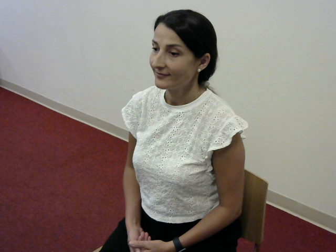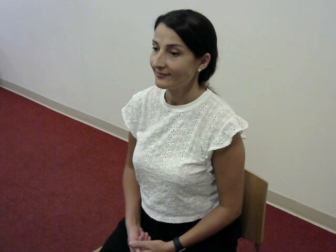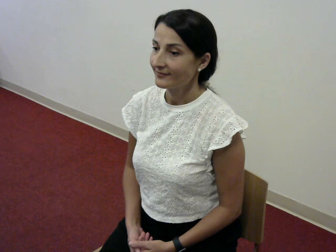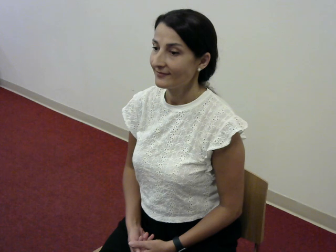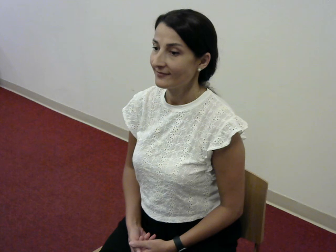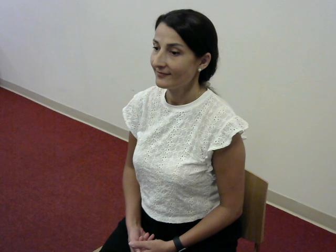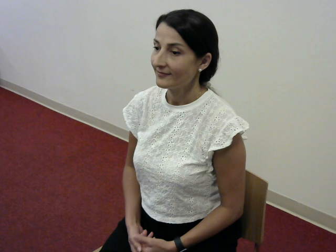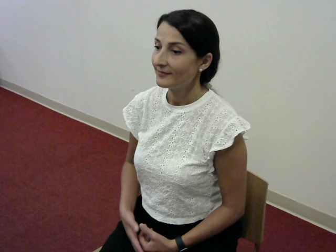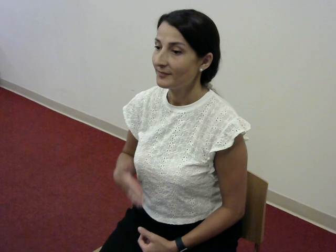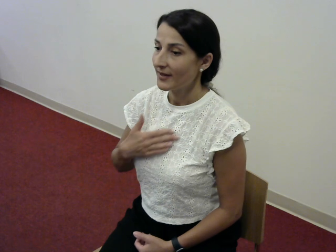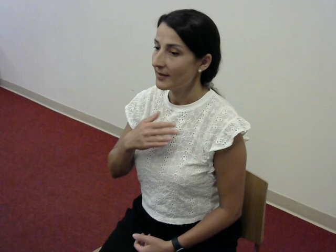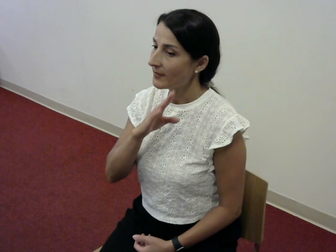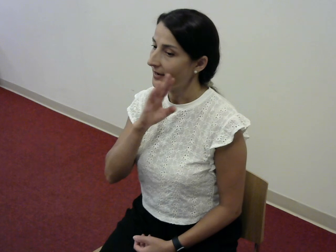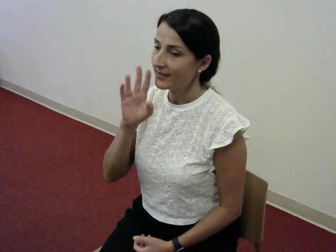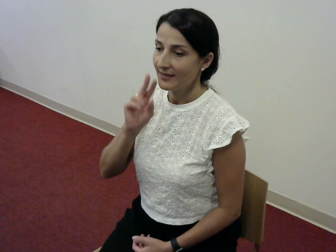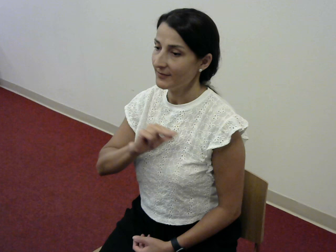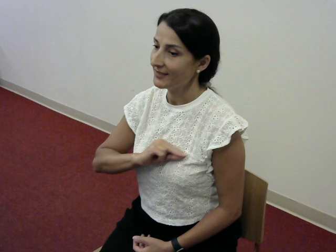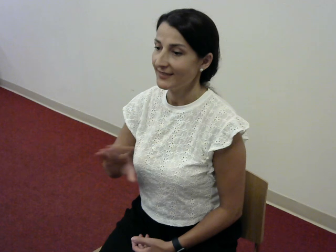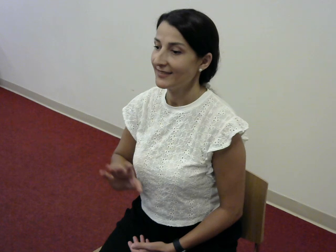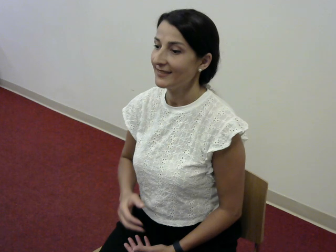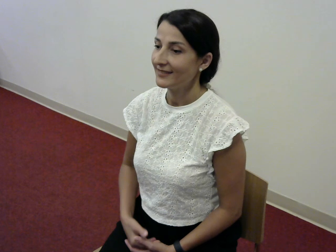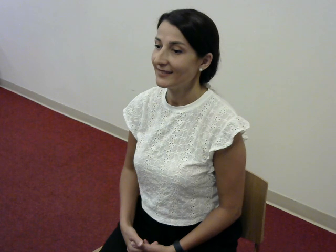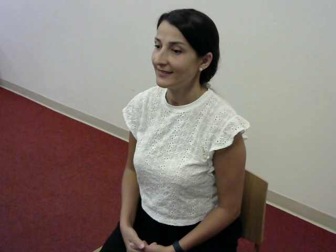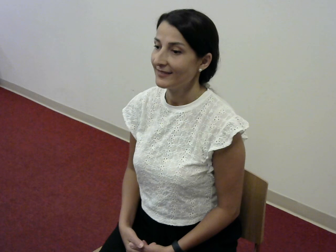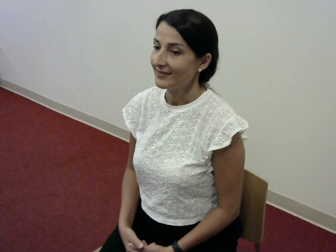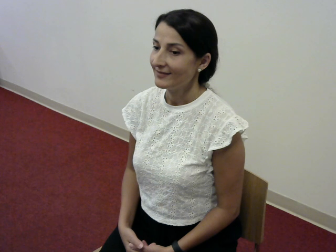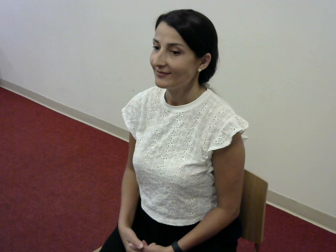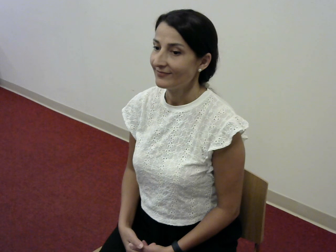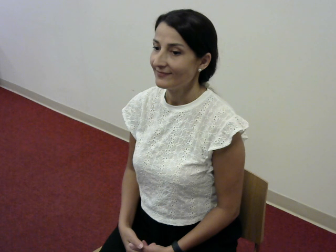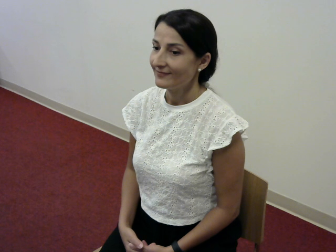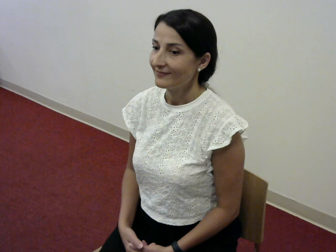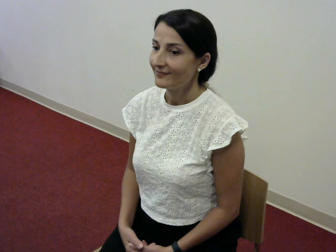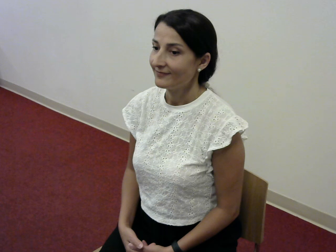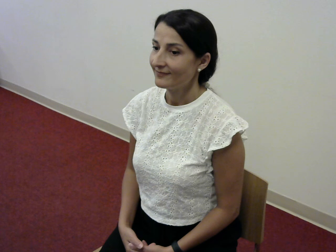Mənim anam işsizdir